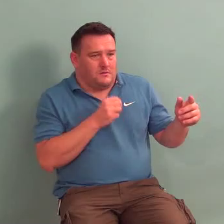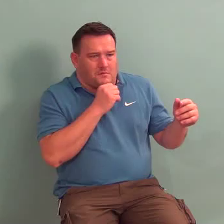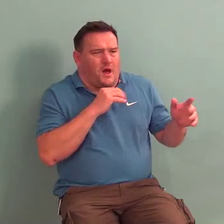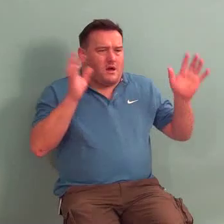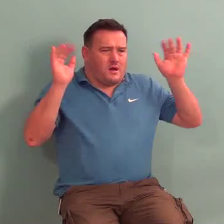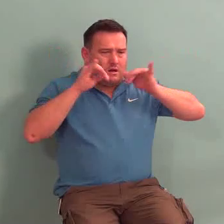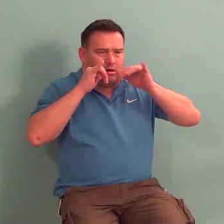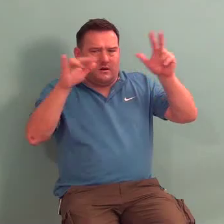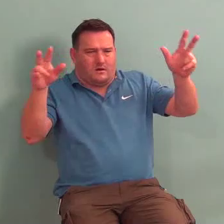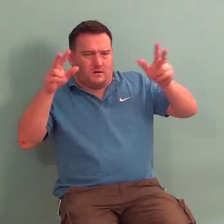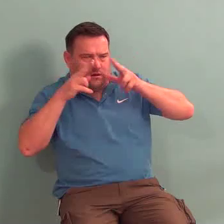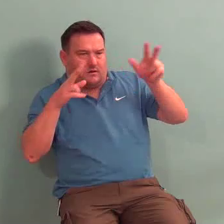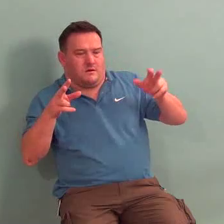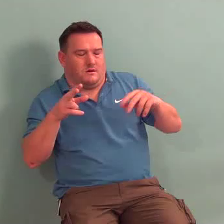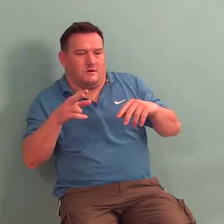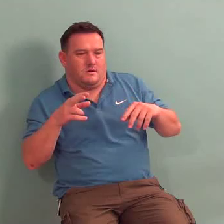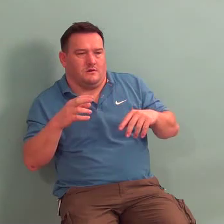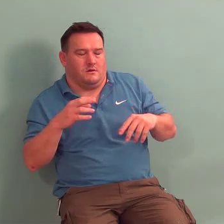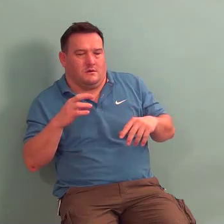Babcia macha rękami i krzyczy.